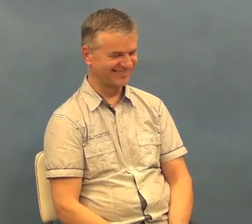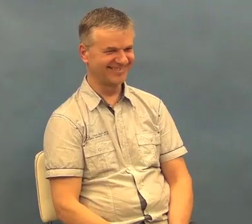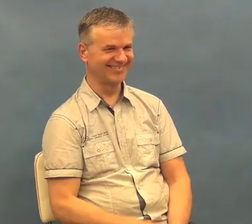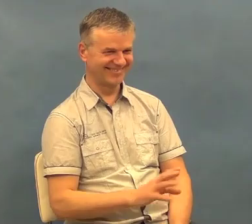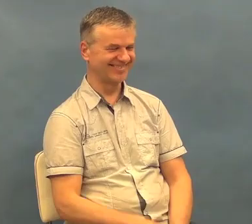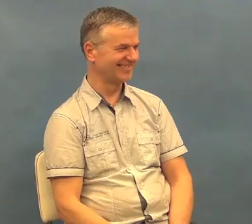Dobrze.